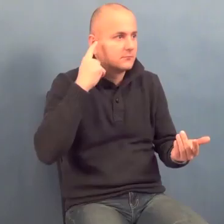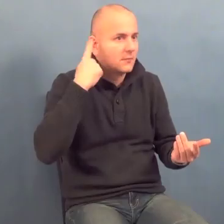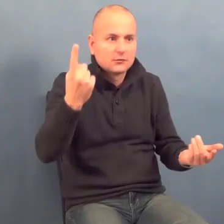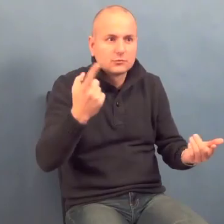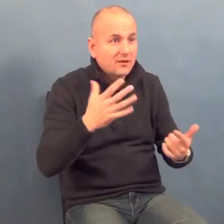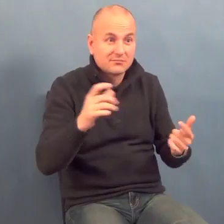"Walili w drzwi!"